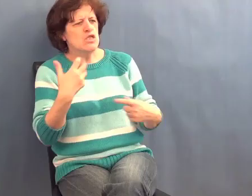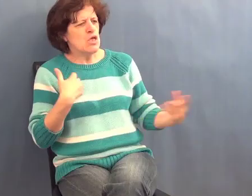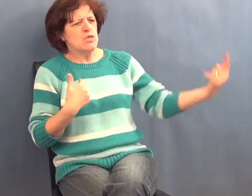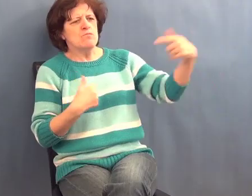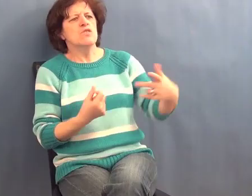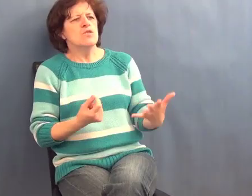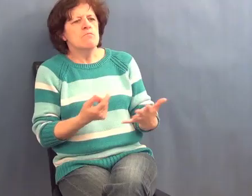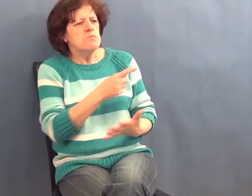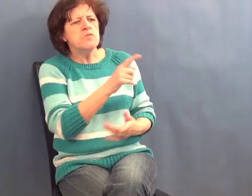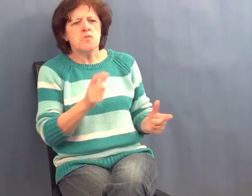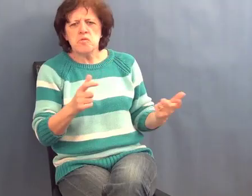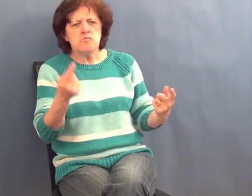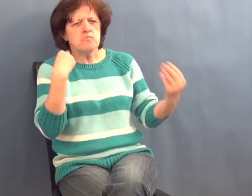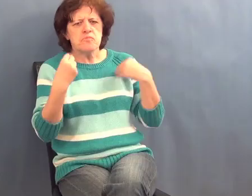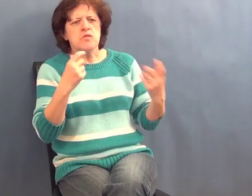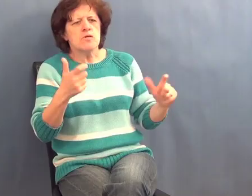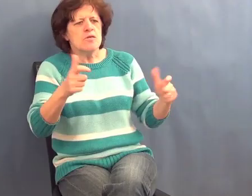Mówią jej, że coś się stało, a ta osoba nie wie, o co chodzi.